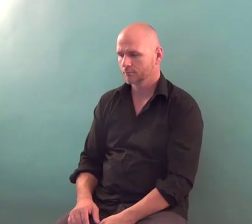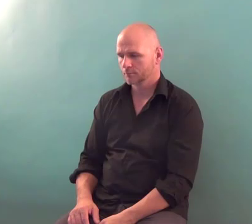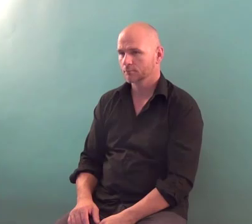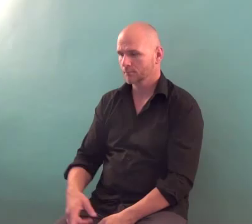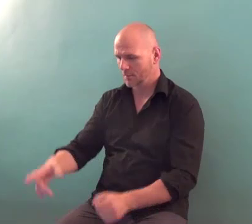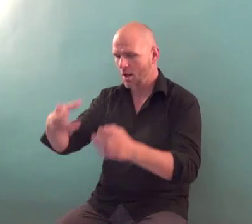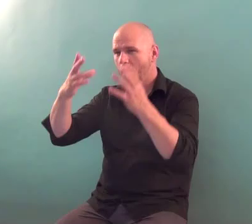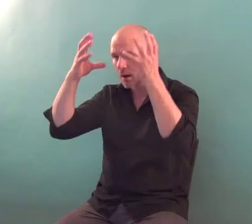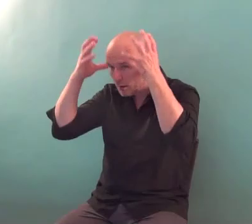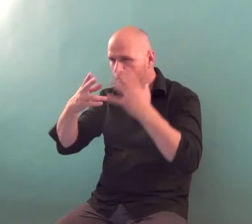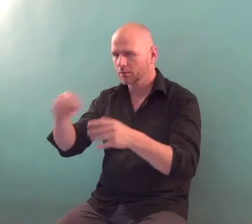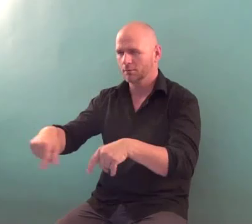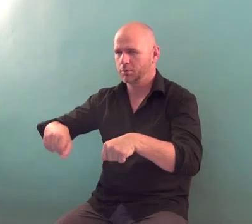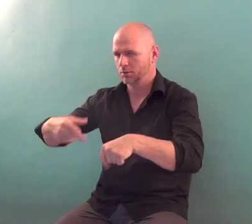Kask nie jest na motor, ten jest inny.